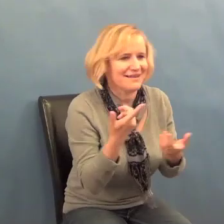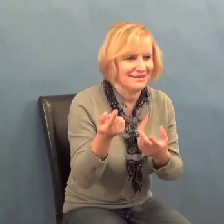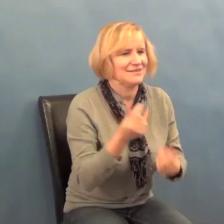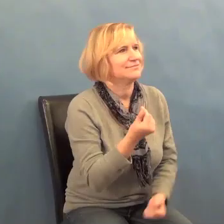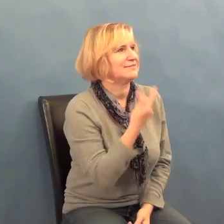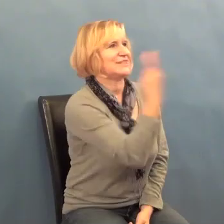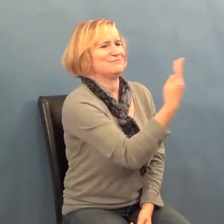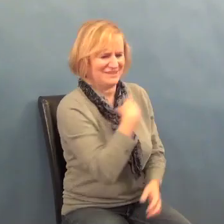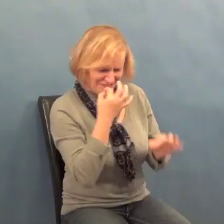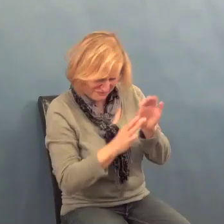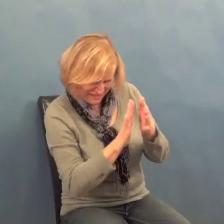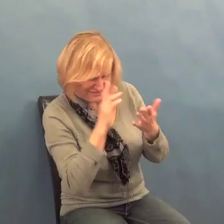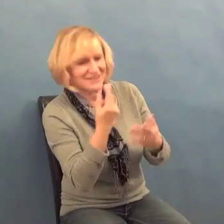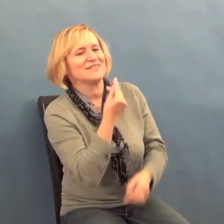Pokazał dwa, dokładnie nie widziałam, co pokazał, ale wydaje mi się, że pokazał, że należą się dwie monety.